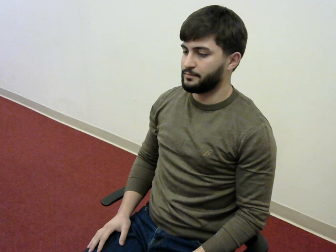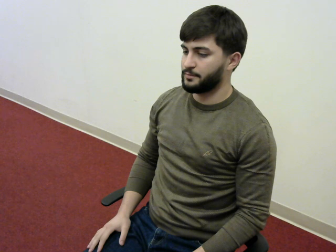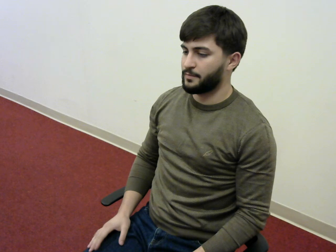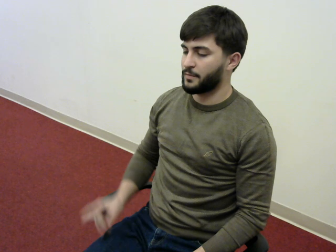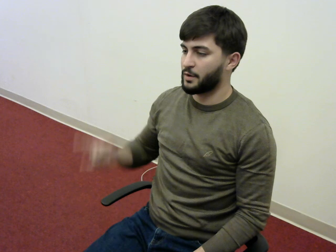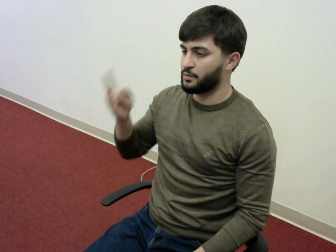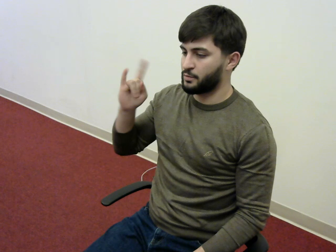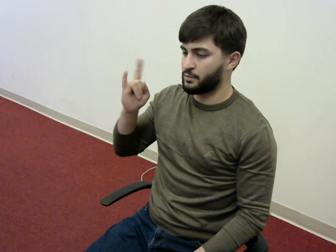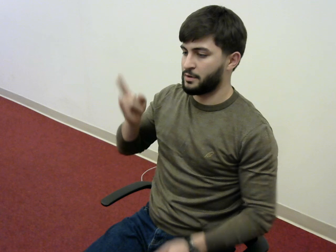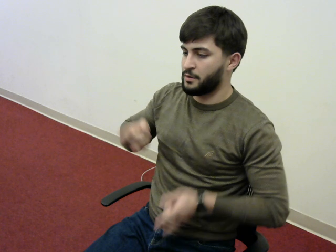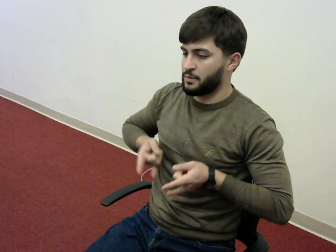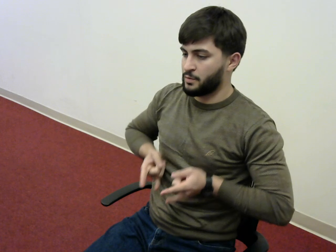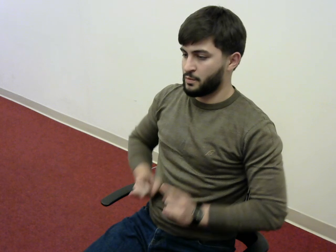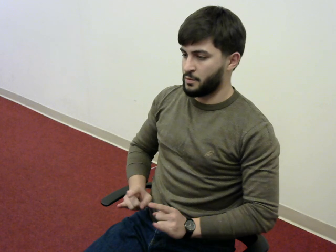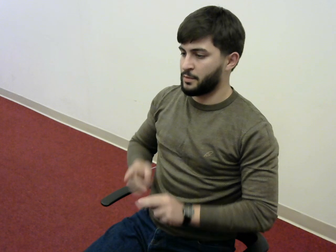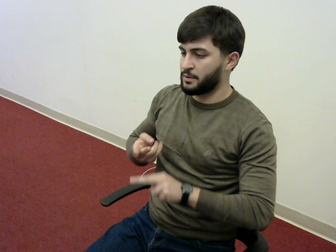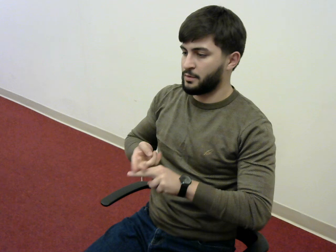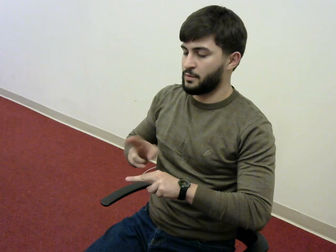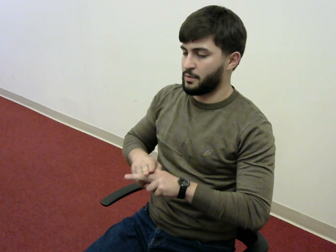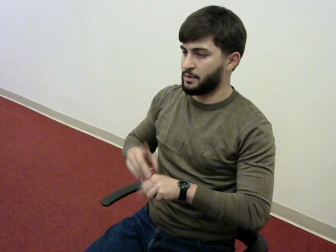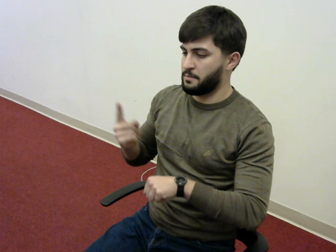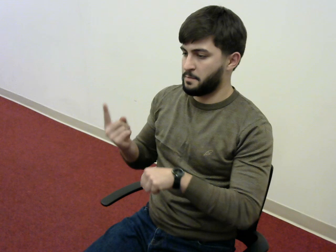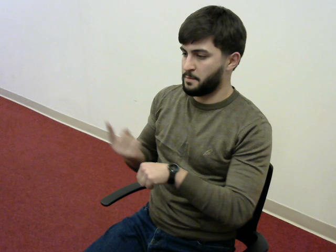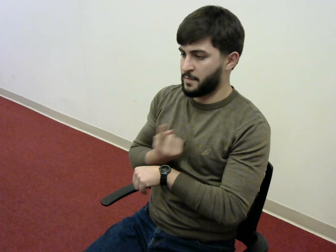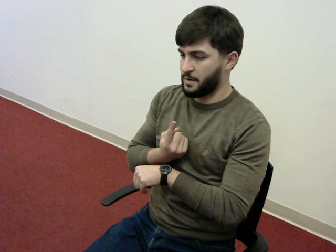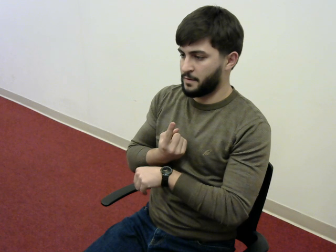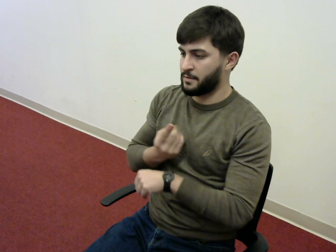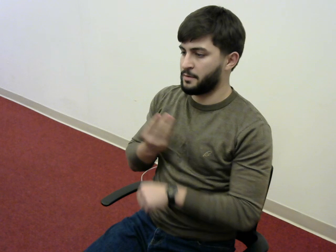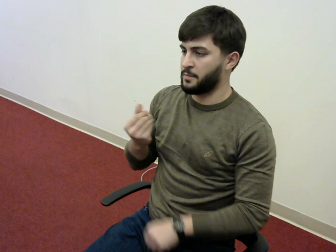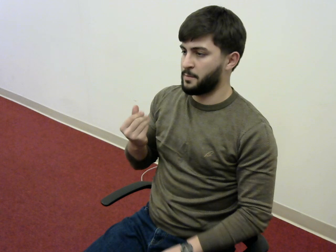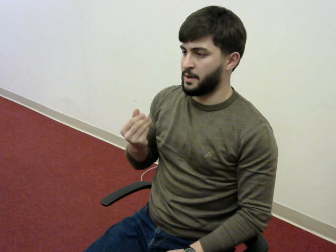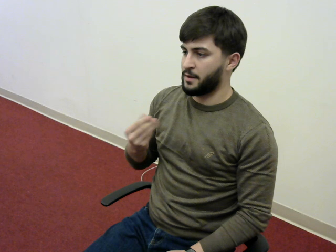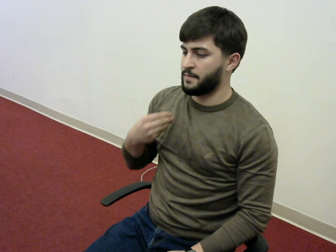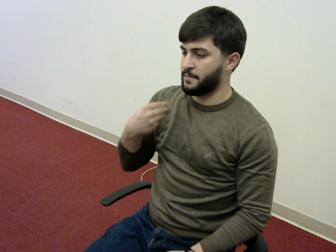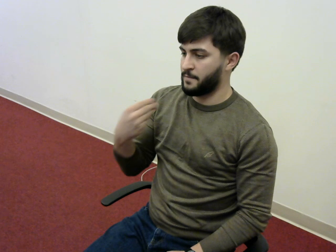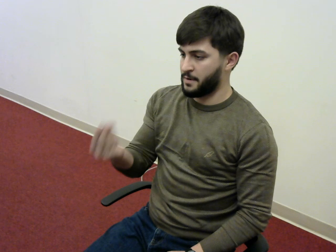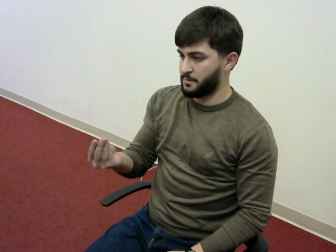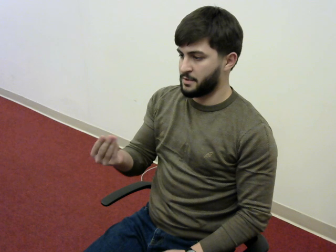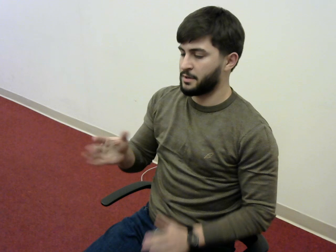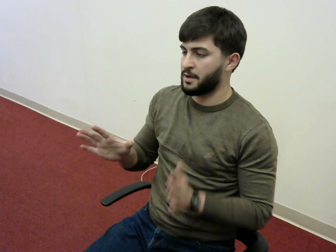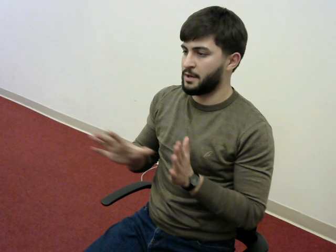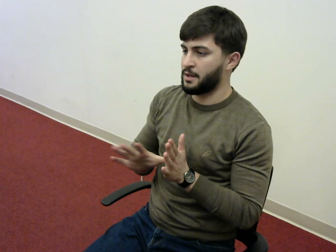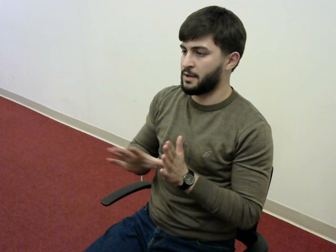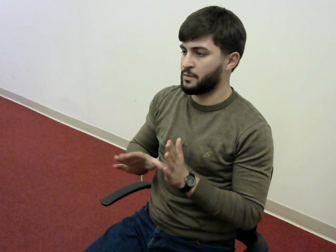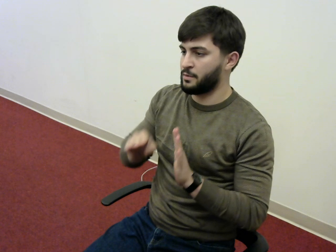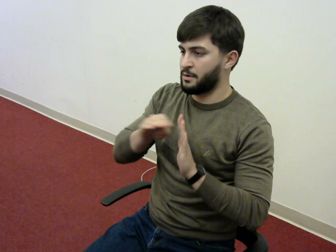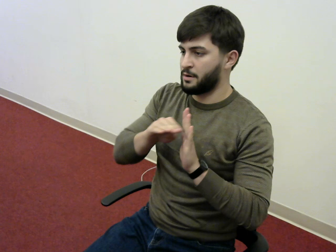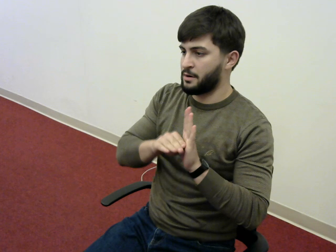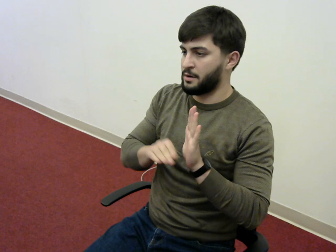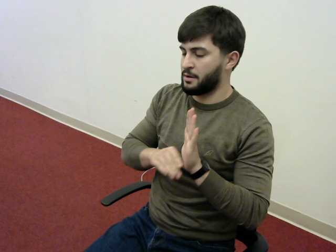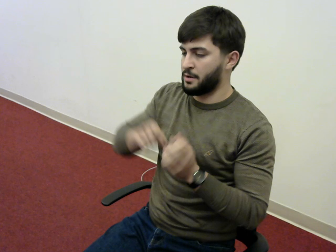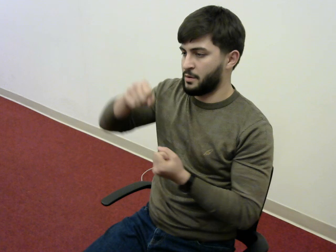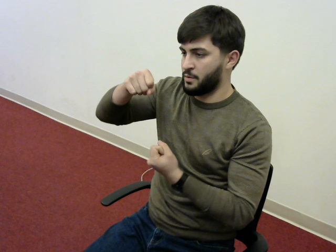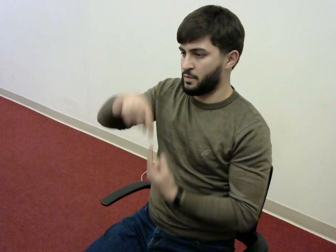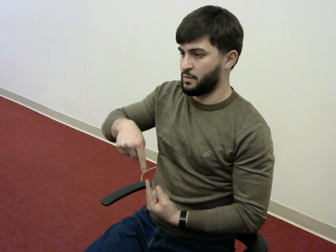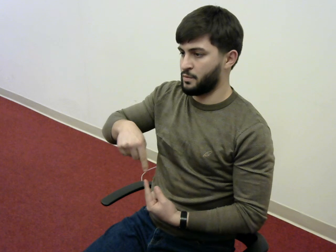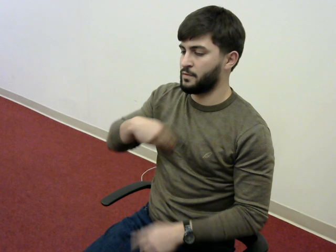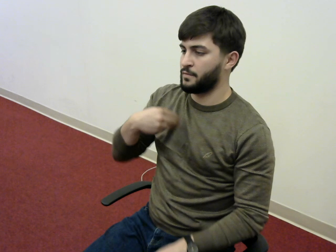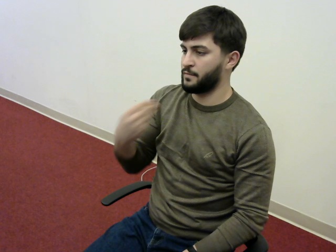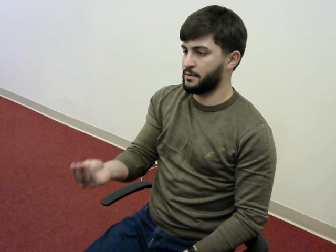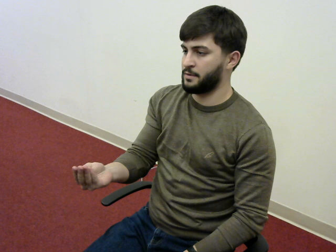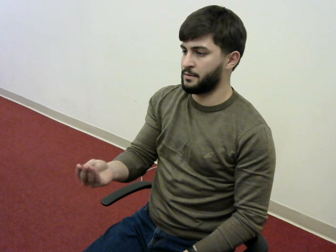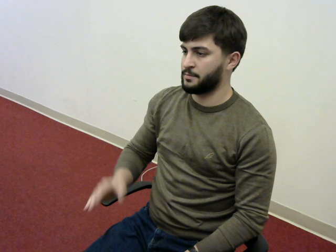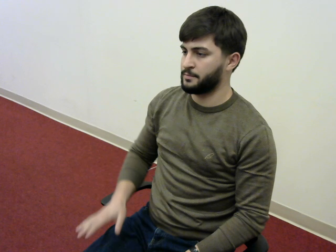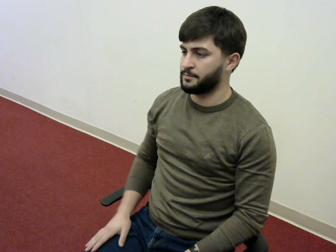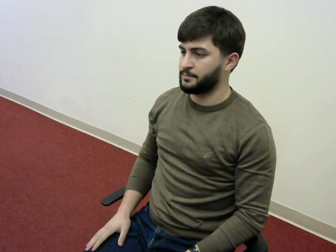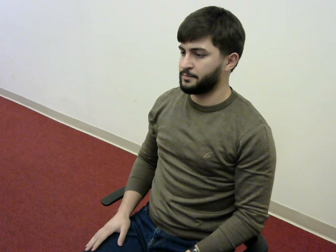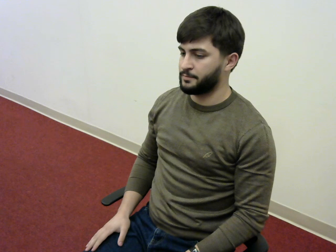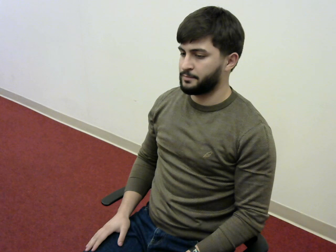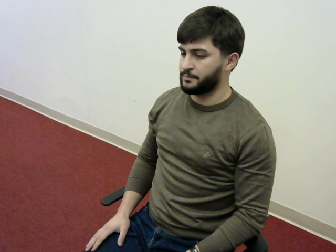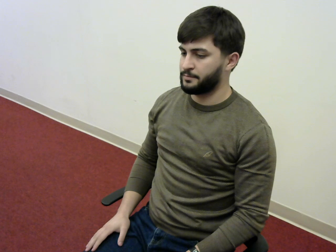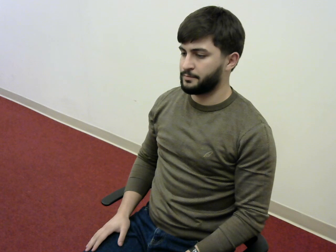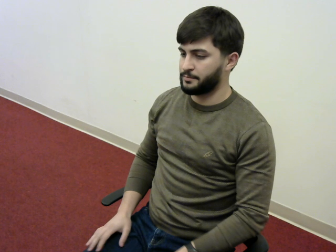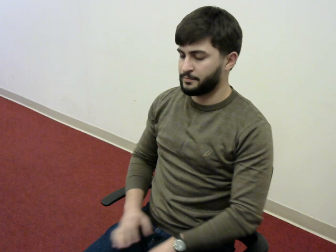Uşağın doğulmasına görə birdəfəlik məbləğin verilməsi elektron qaydaya uyğun verilir